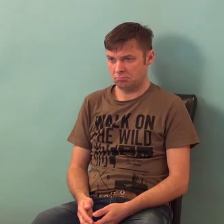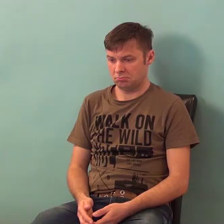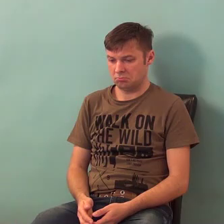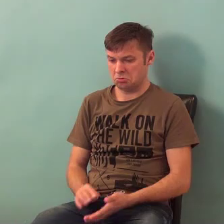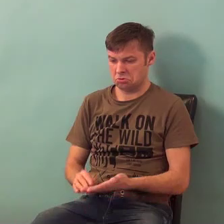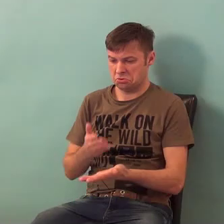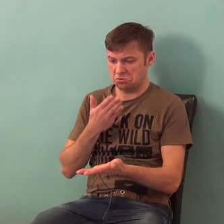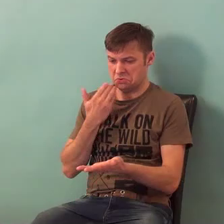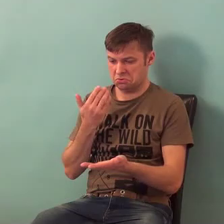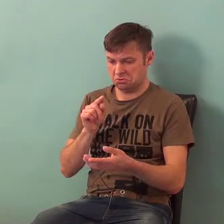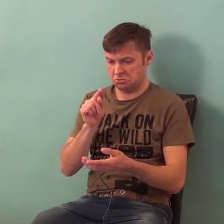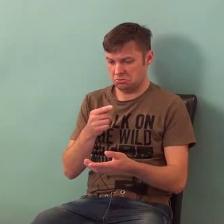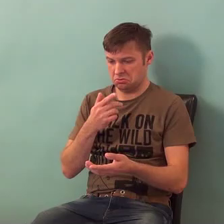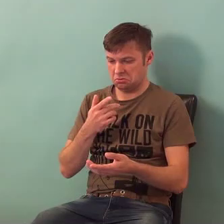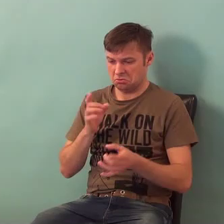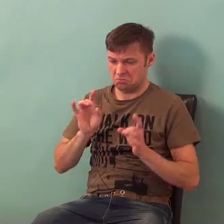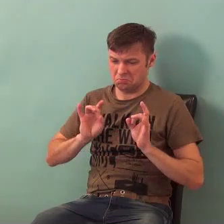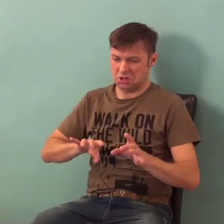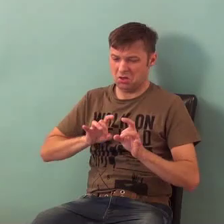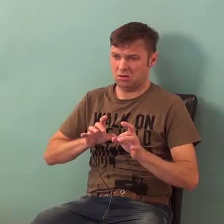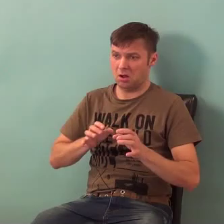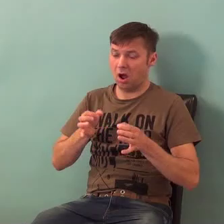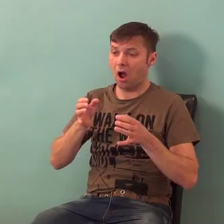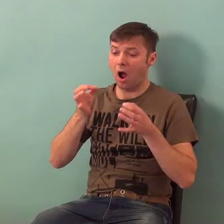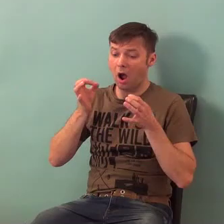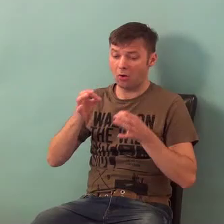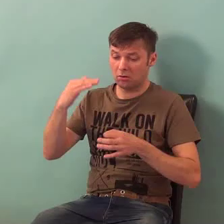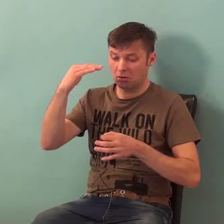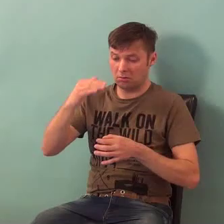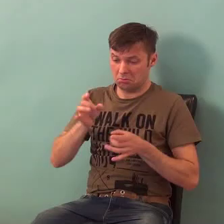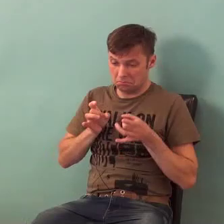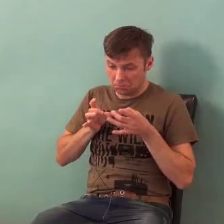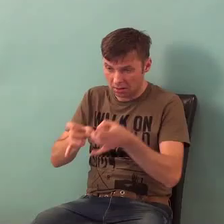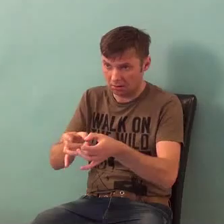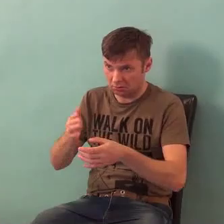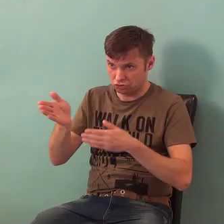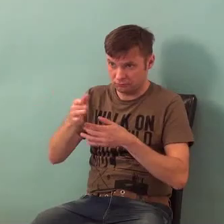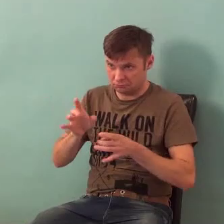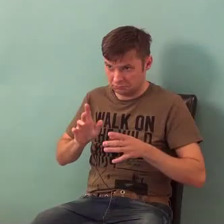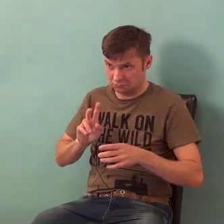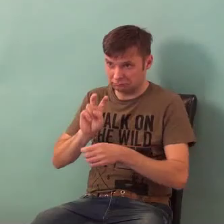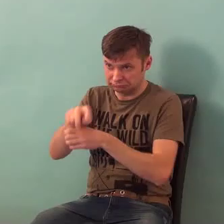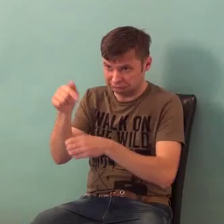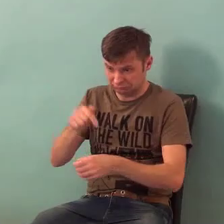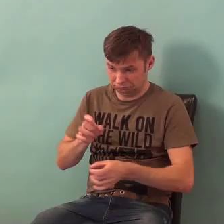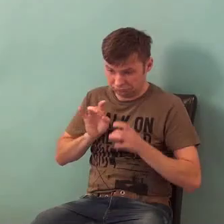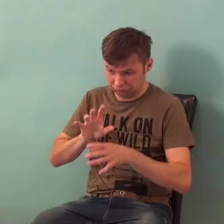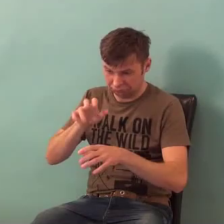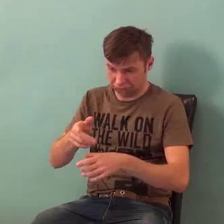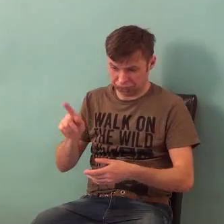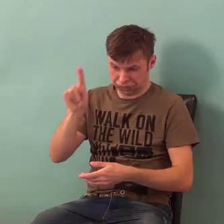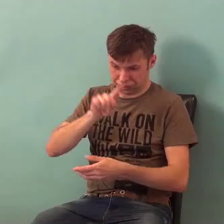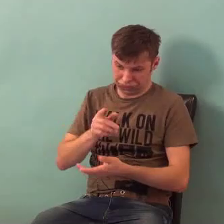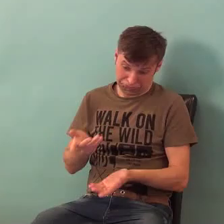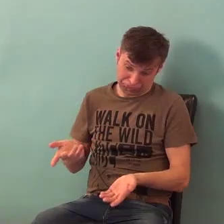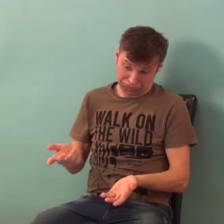Nie jest napisane, może ta osoba biegnie w stronę samochodu, bo może chce wsiąść do niego.